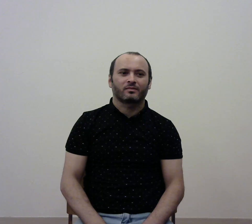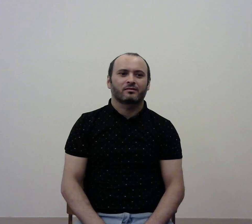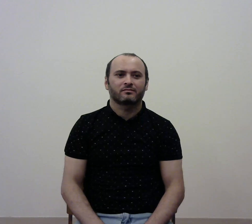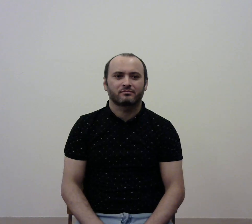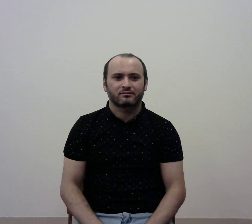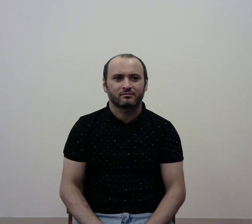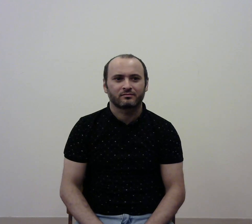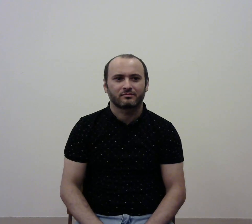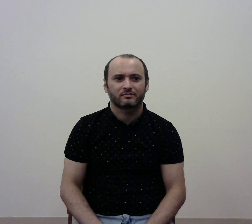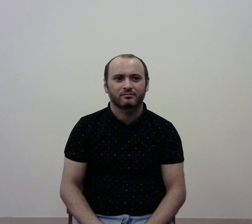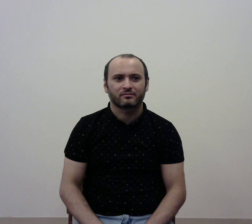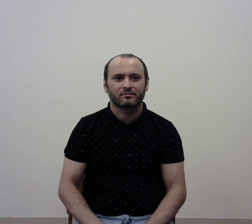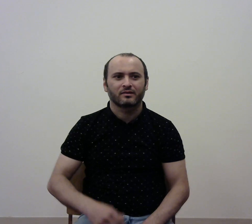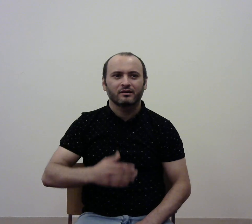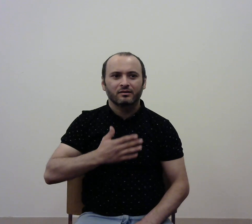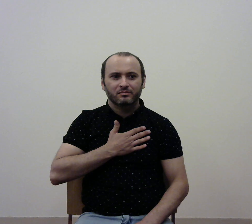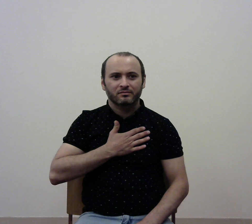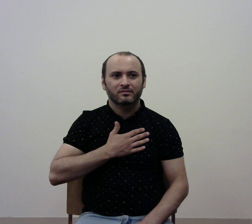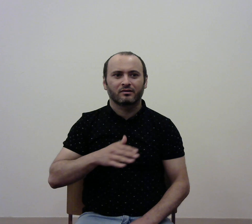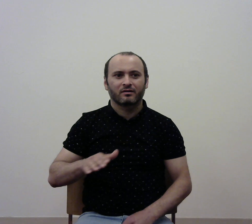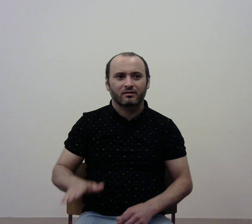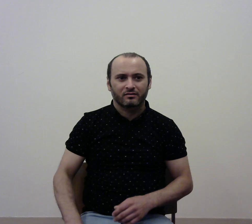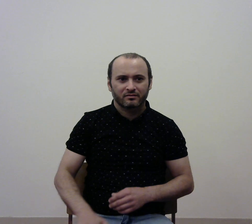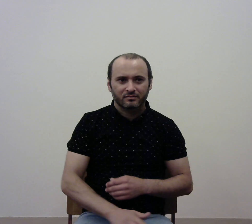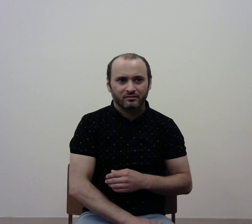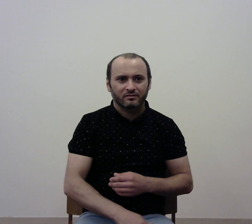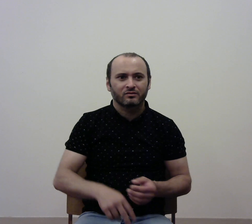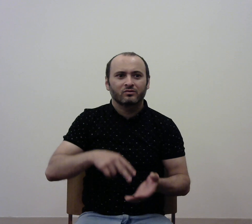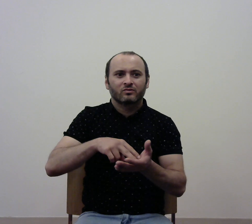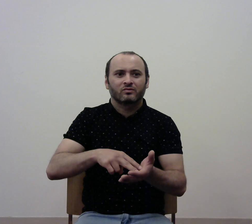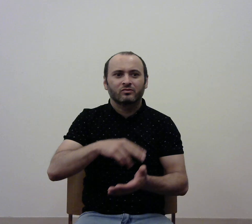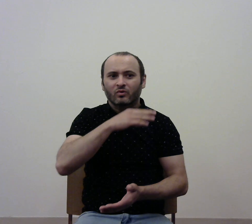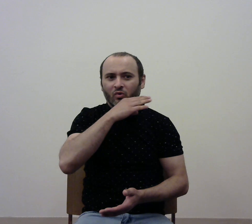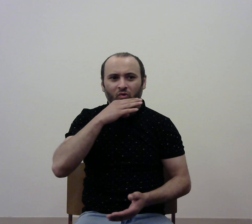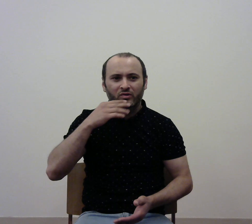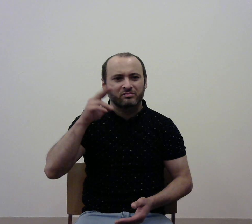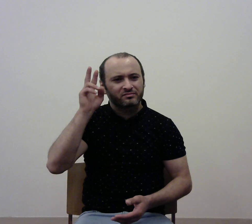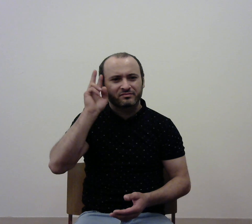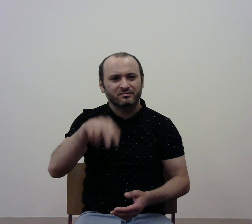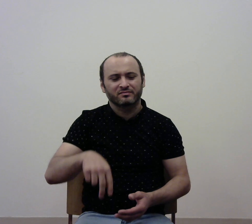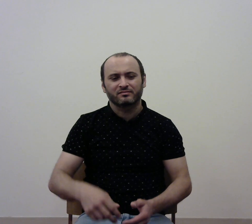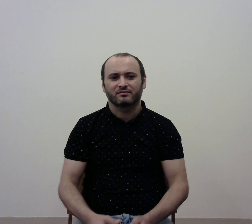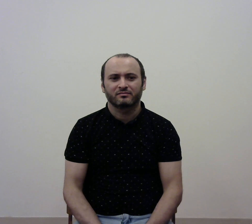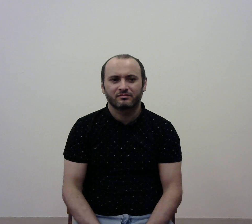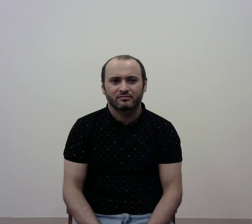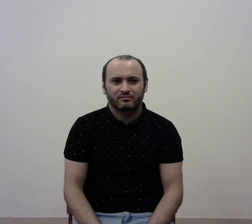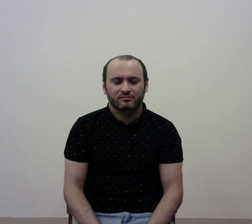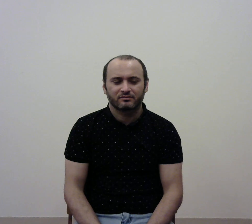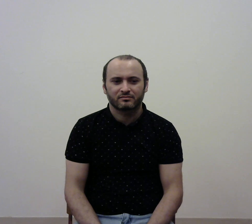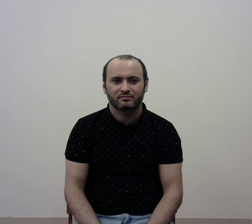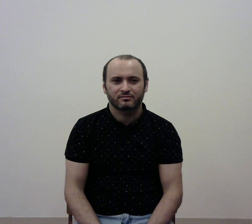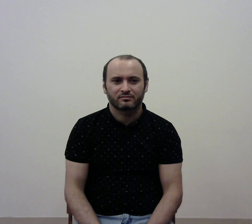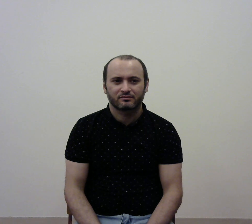Mən ayaq üstə çox dura bilmirəm